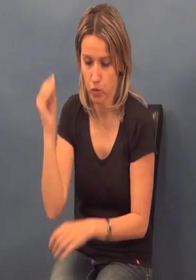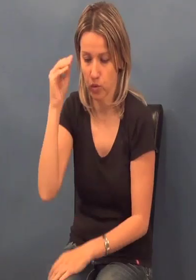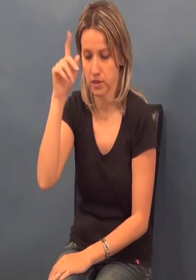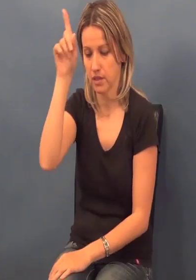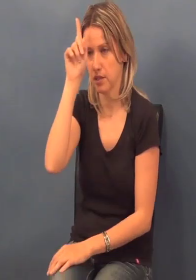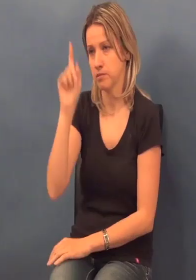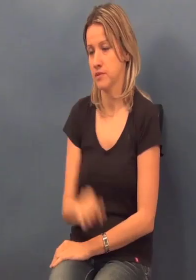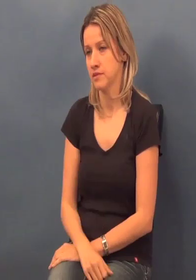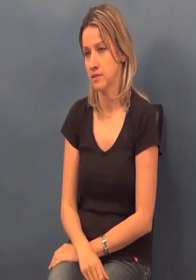Nauka niemieckiego.